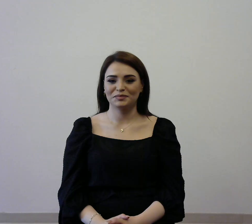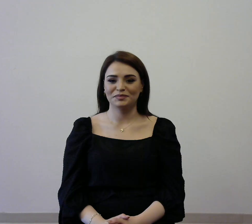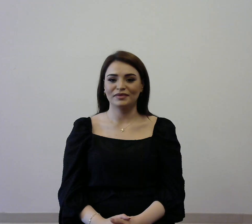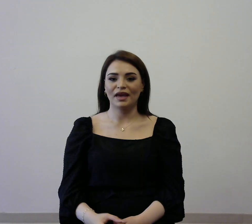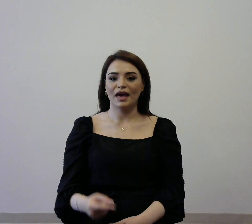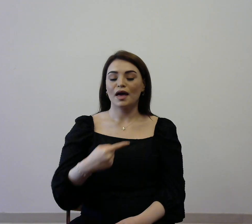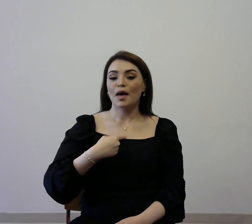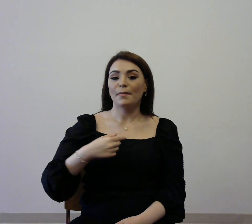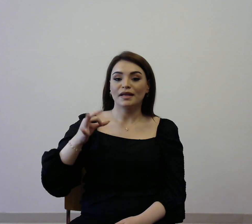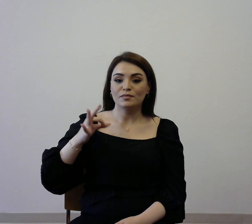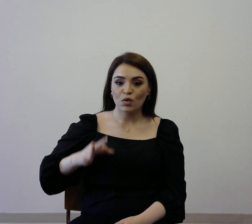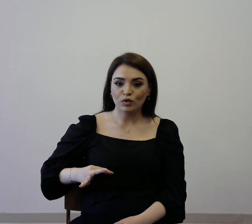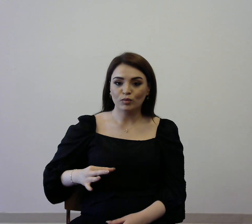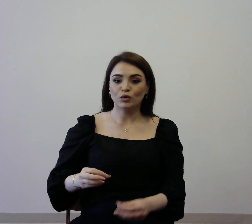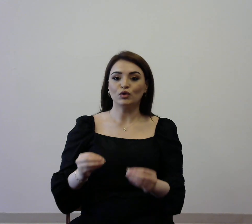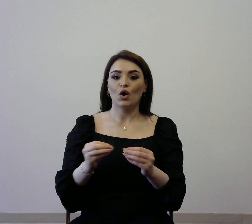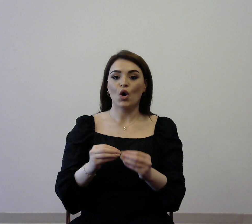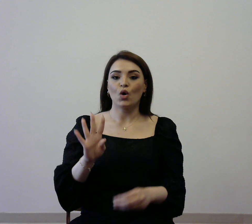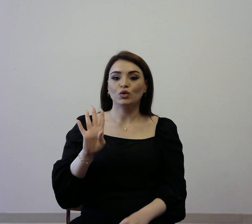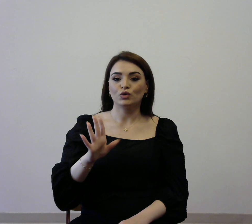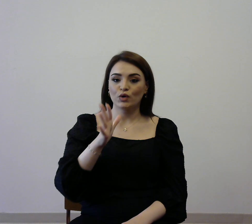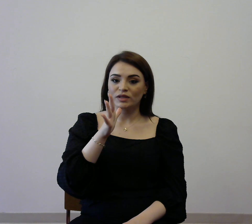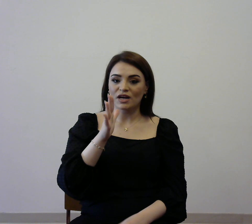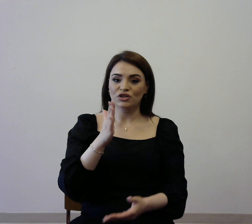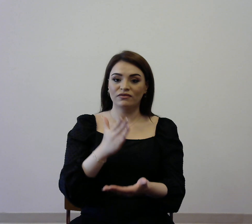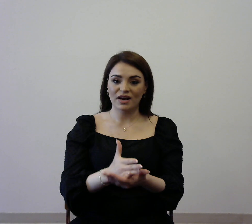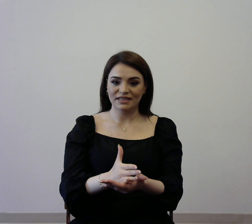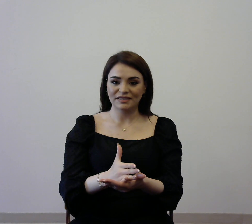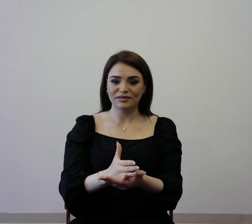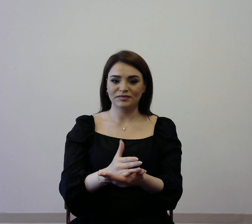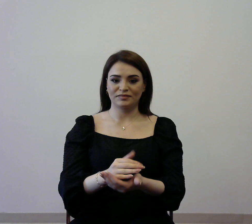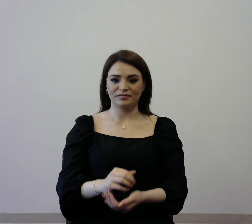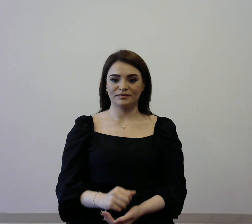Mənim oğlumun 14 yaşı var